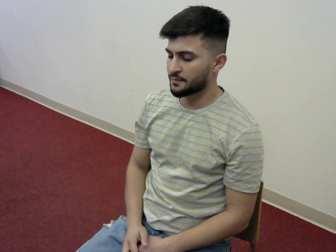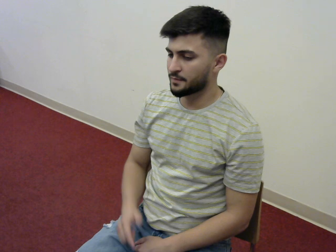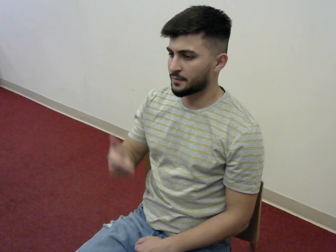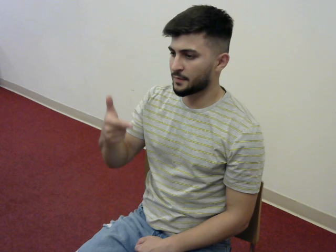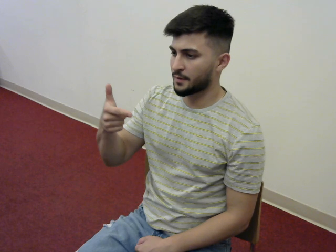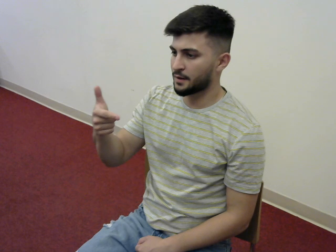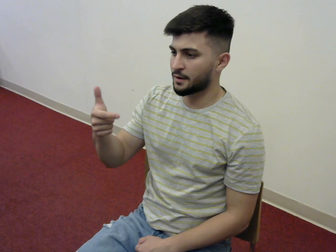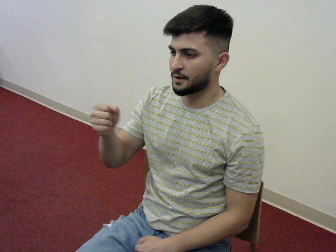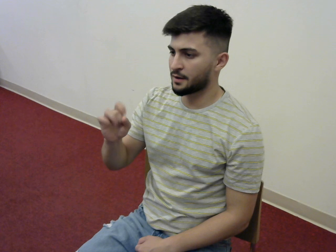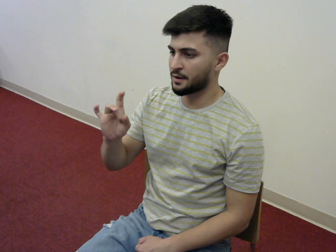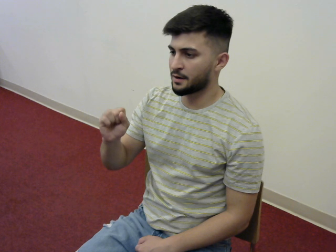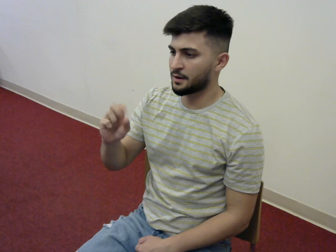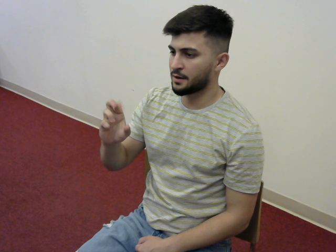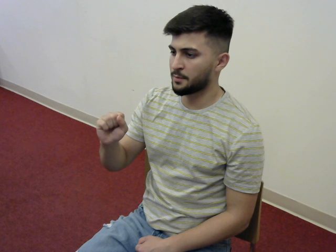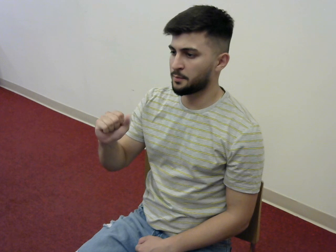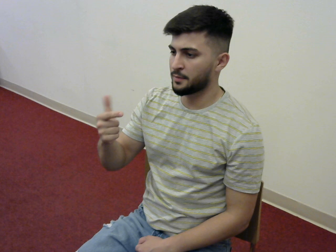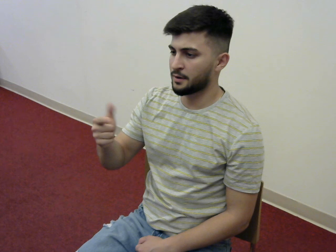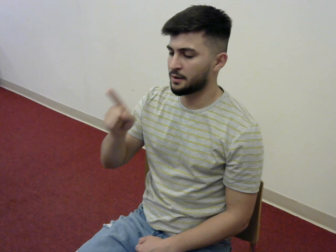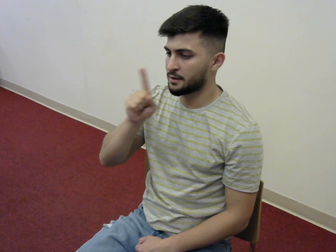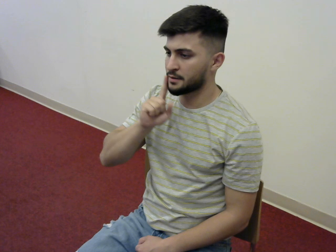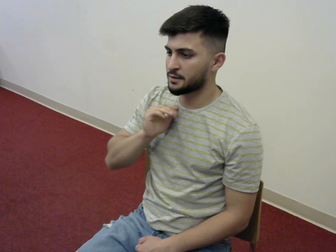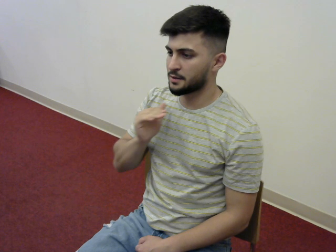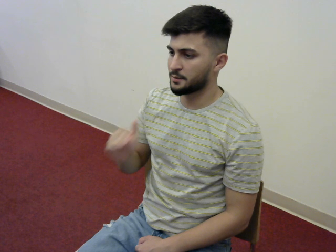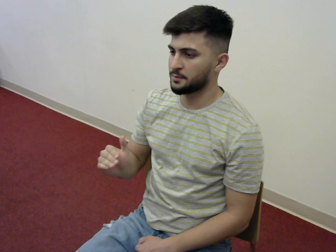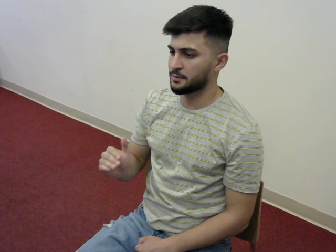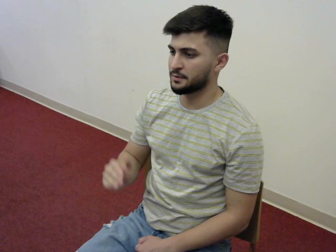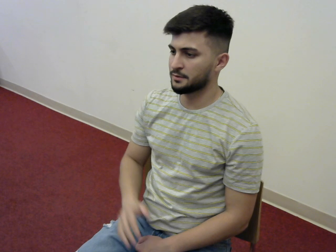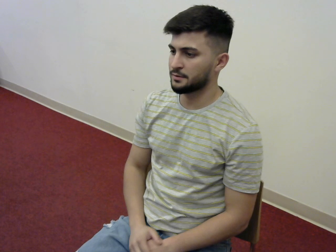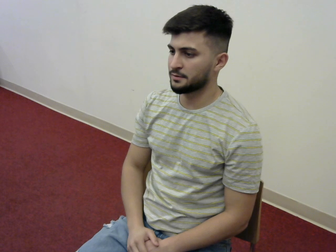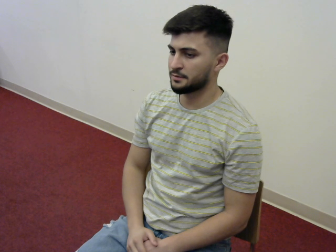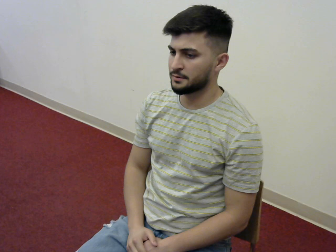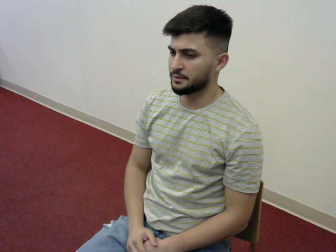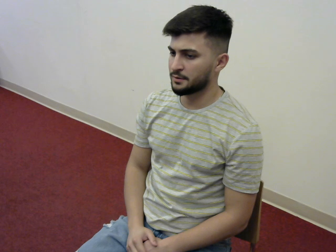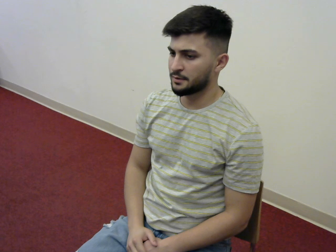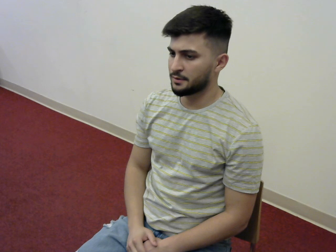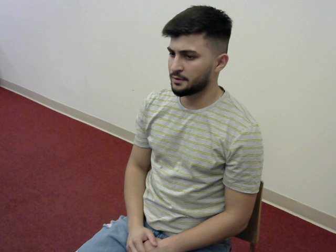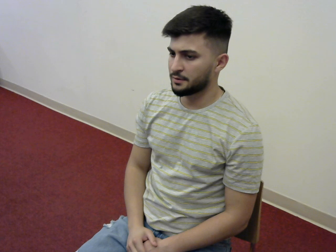Qarabağ Azərbaycandır!